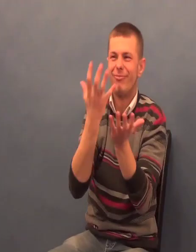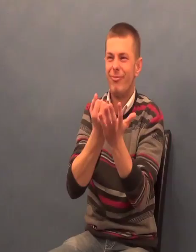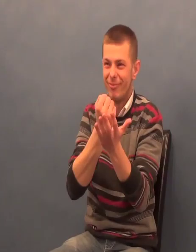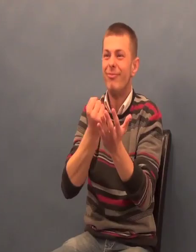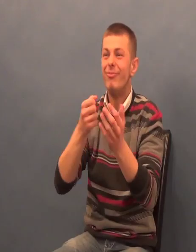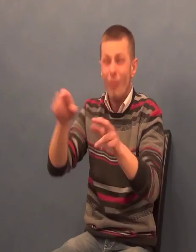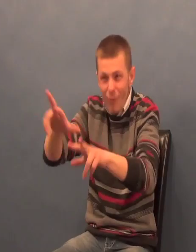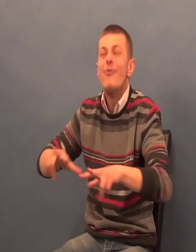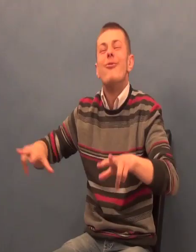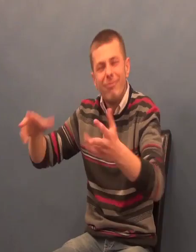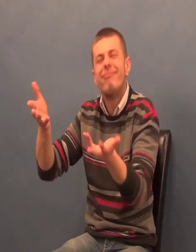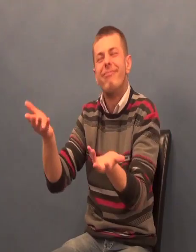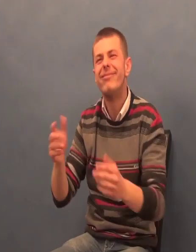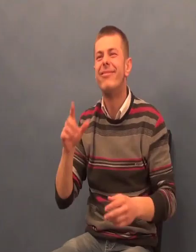Tak, to żabia rodzina.